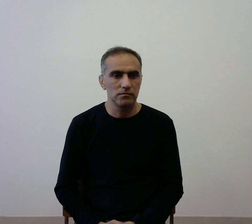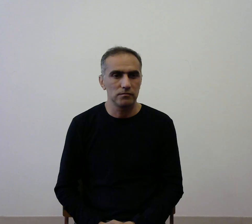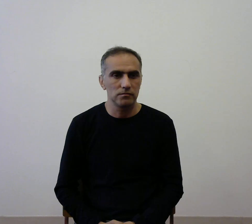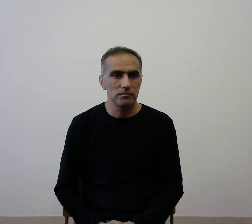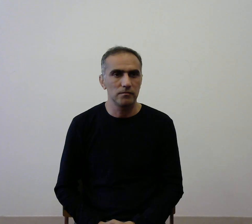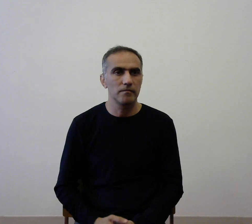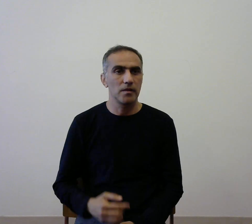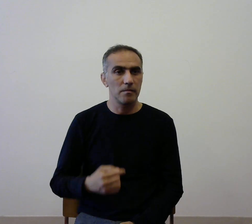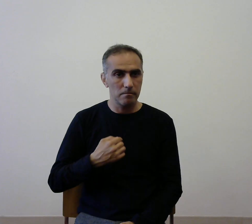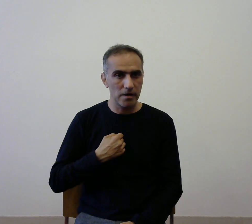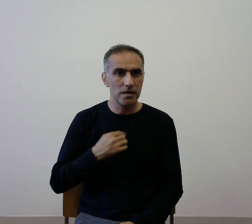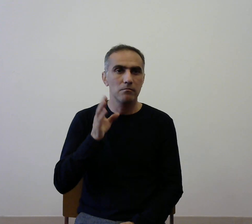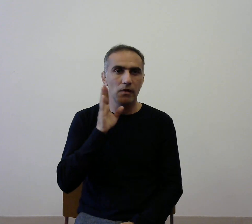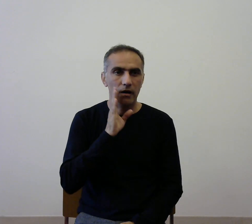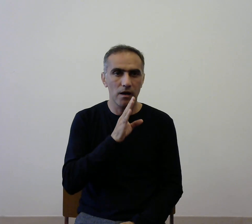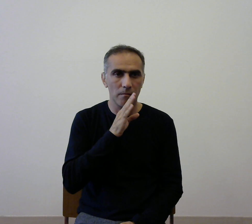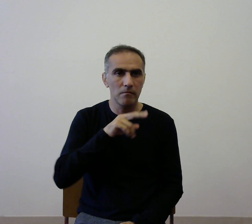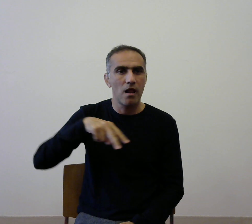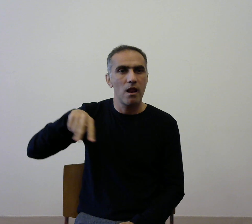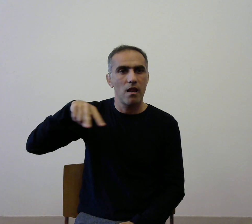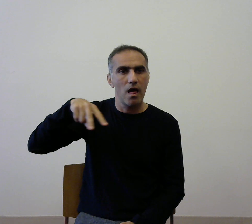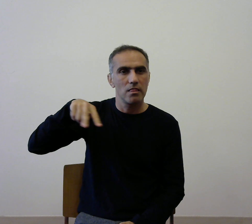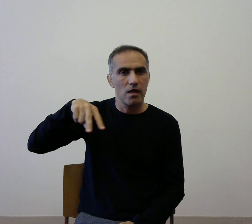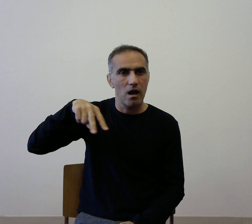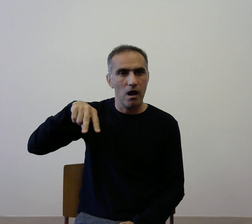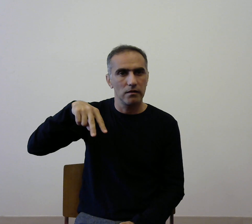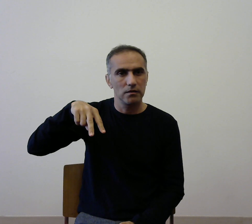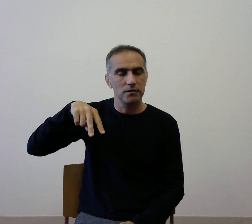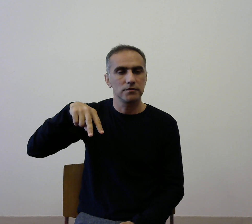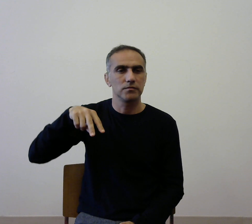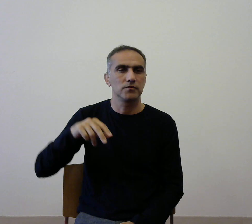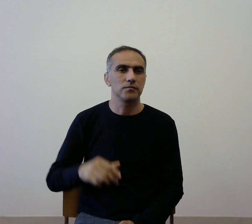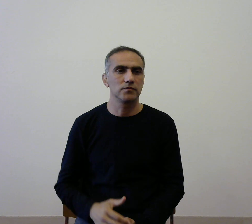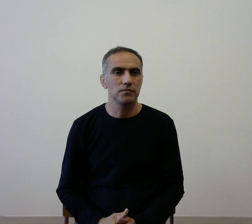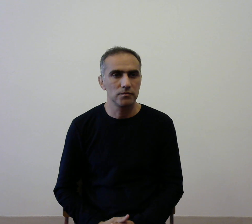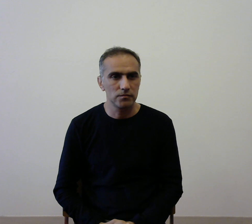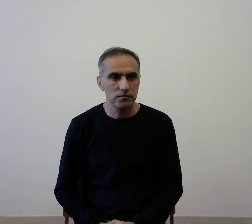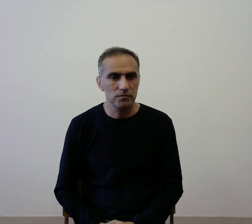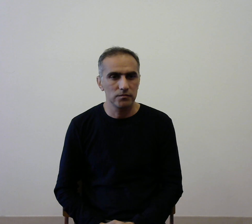Mənim anam Lənkərandandır